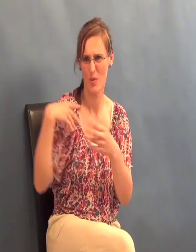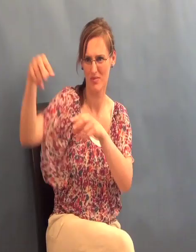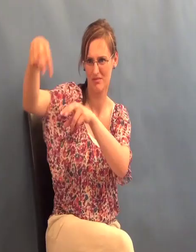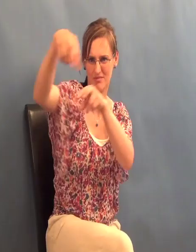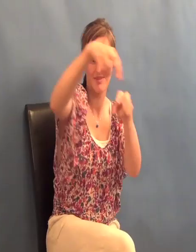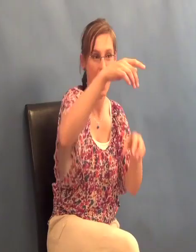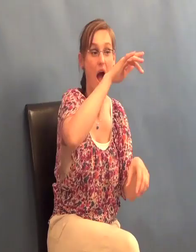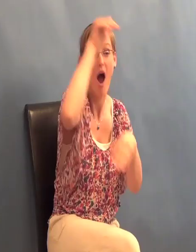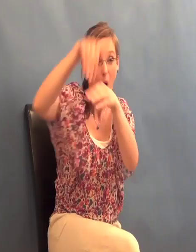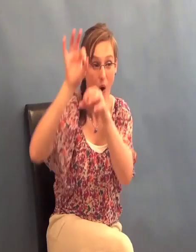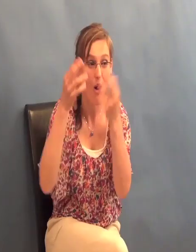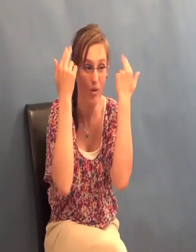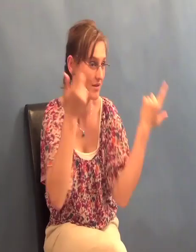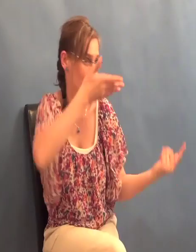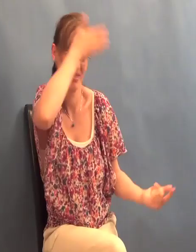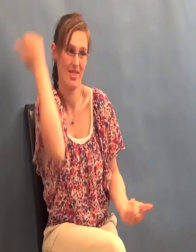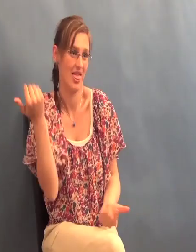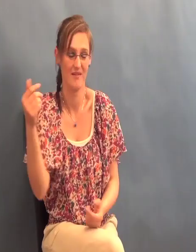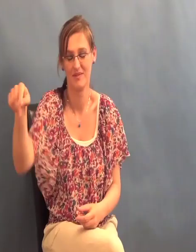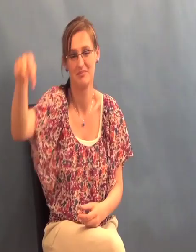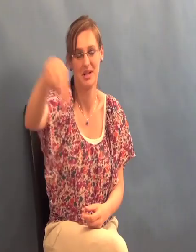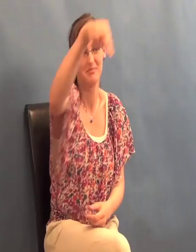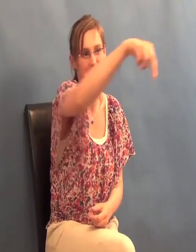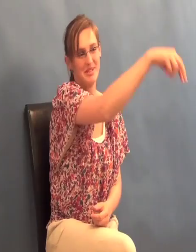Ubranie skacze, wiadomo, że w ubraniu jest królik, ale myszka o tym nie wie, widzi, że ubranie skacze.